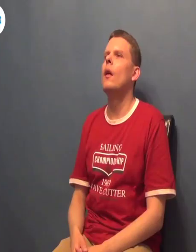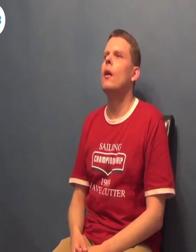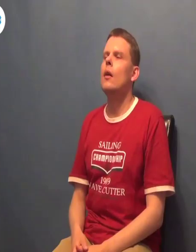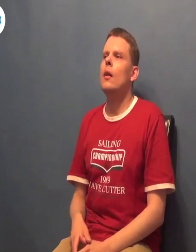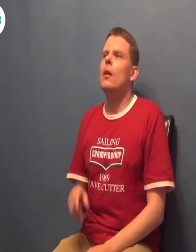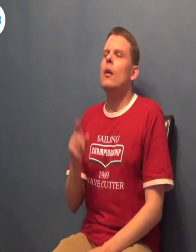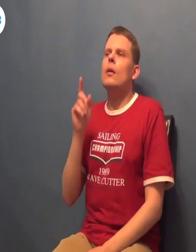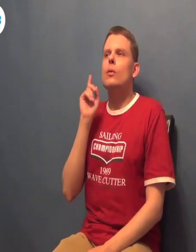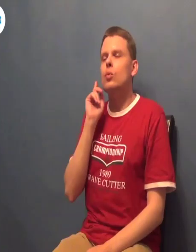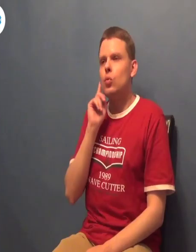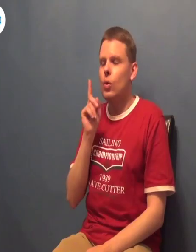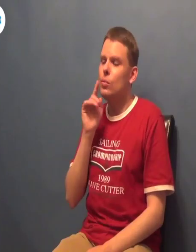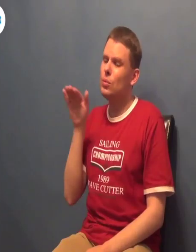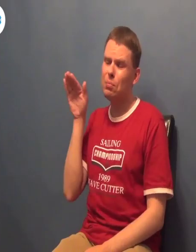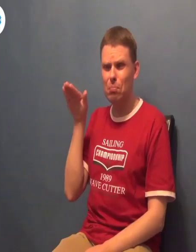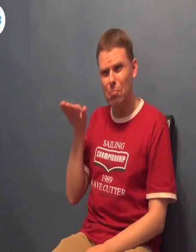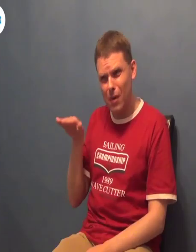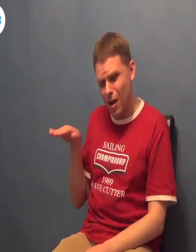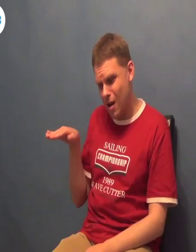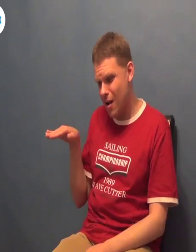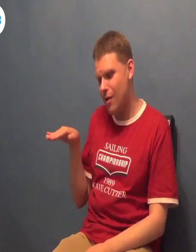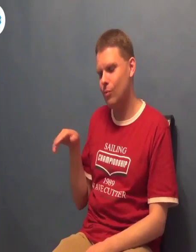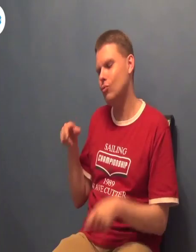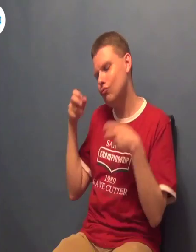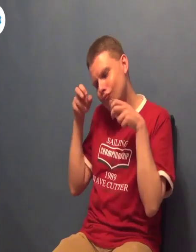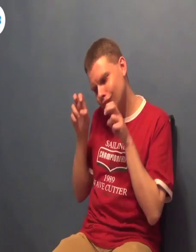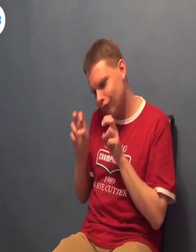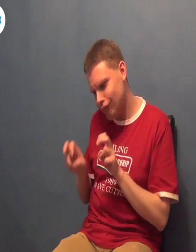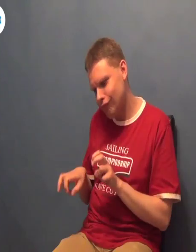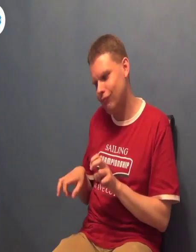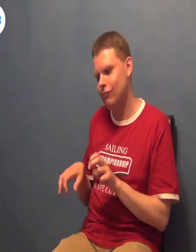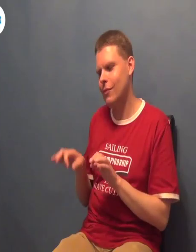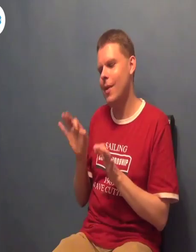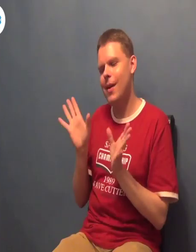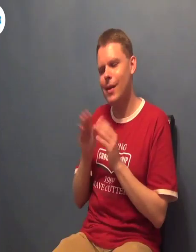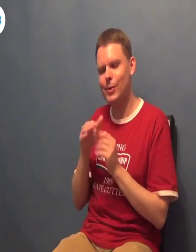Mały chłopiec siedzi razem z psem.